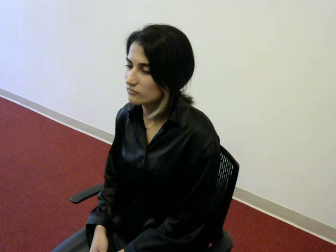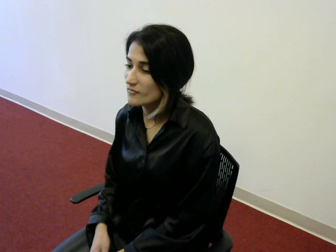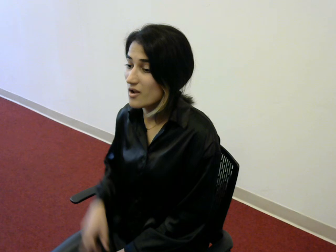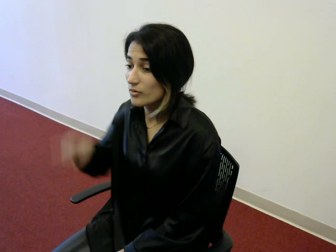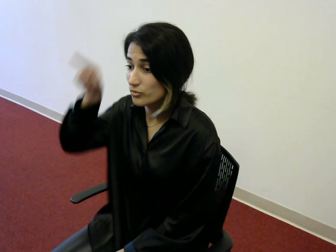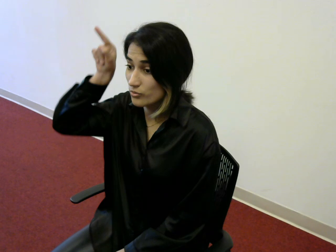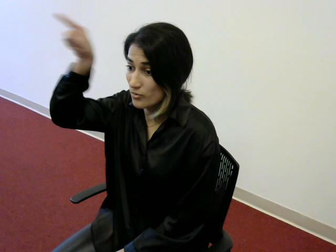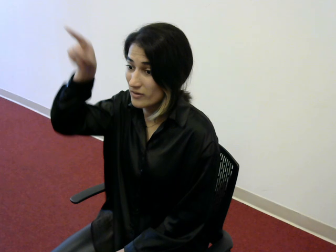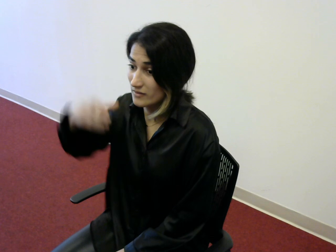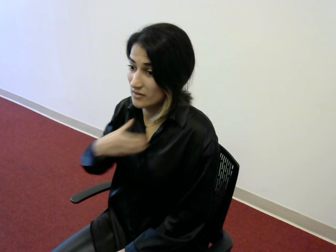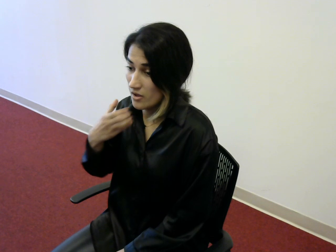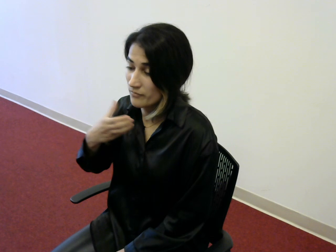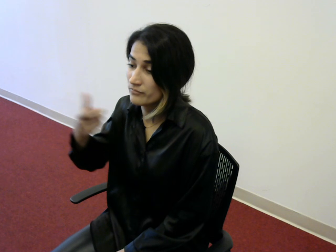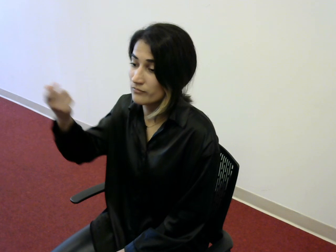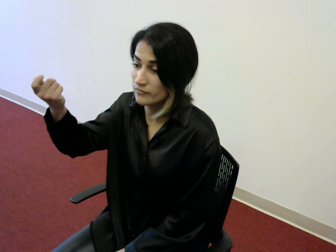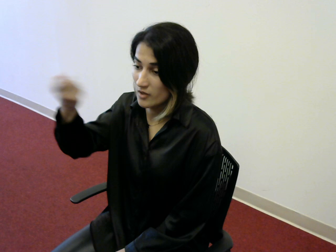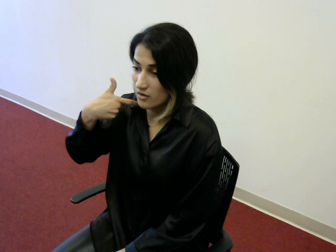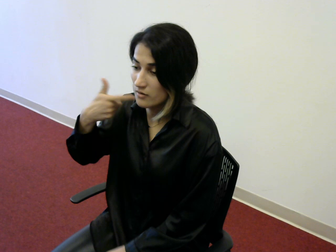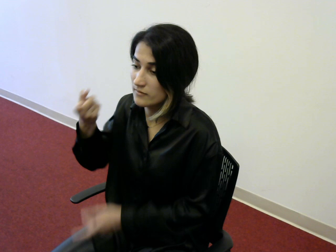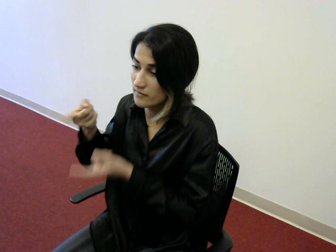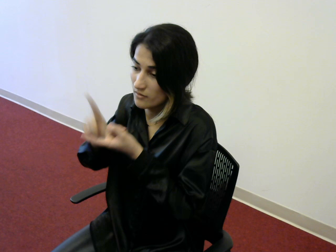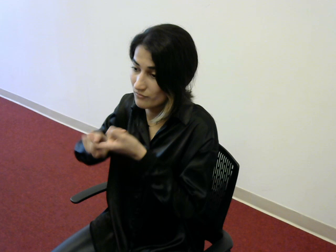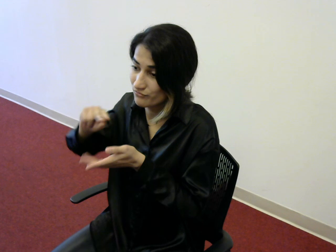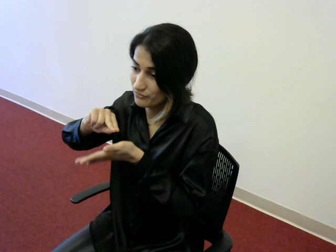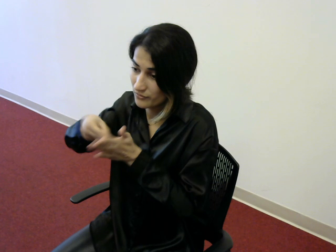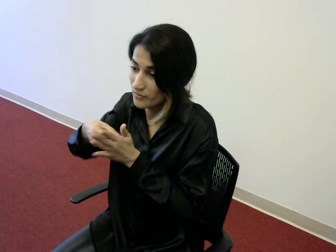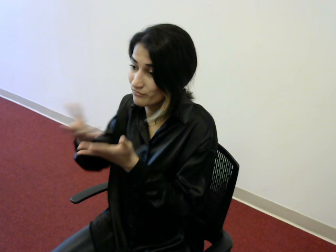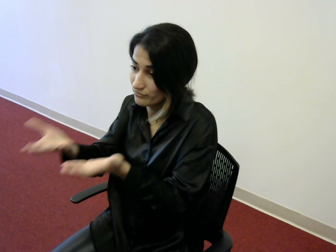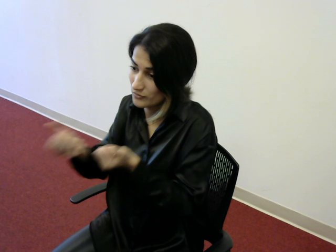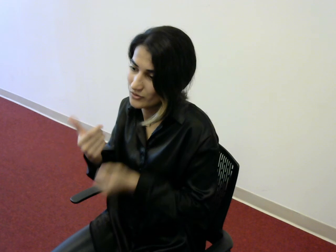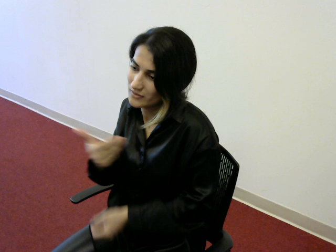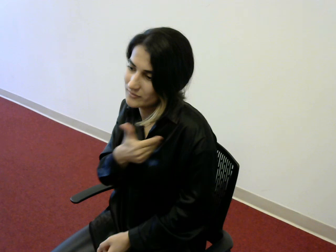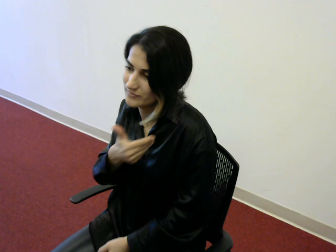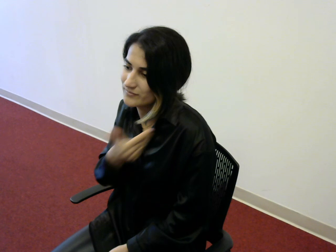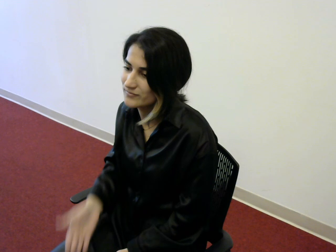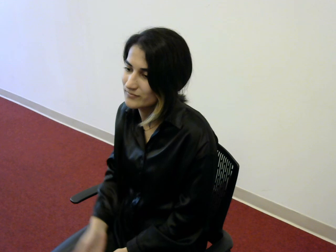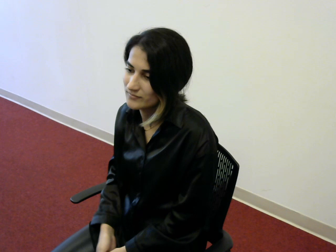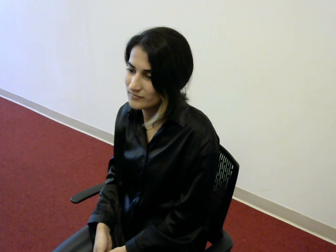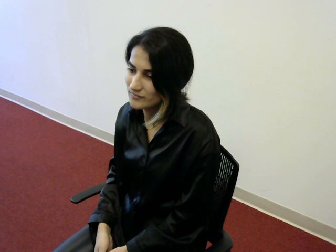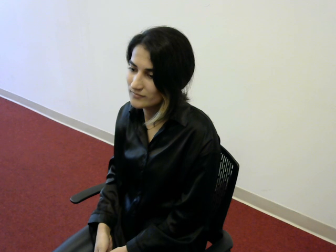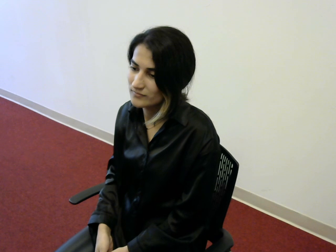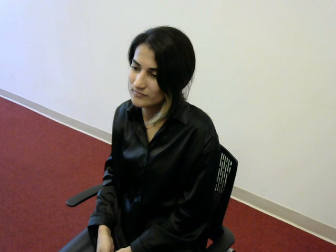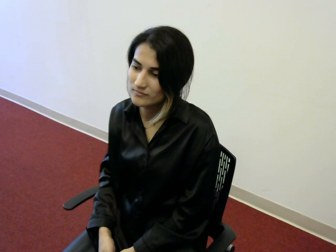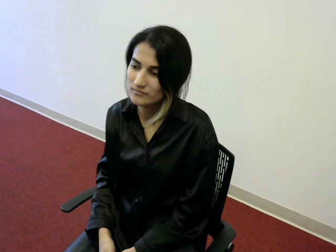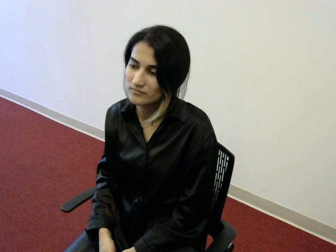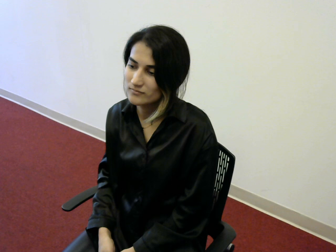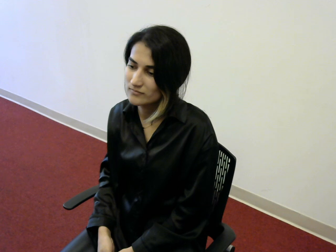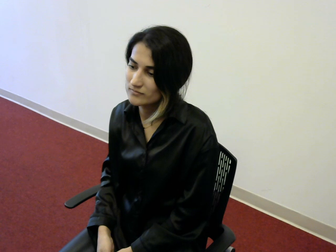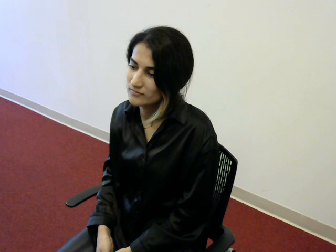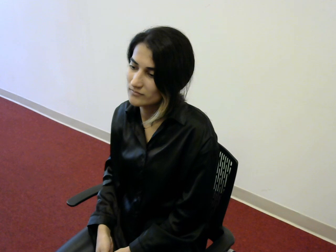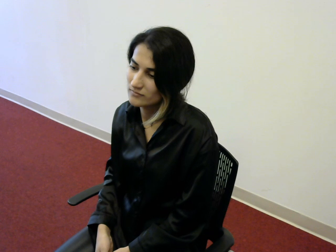O sosial müavinət ilə bağlı arayış almaq istəyir